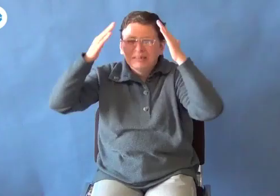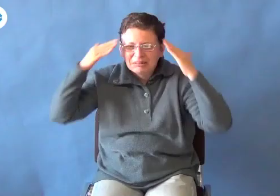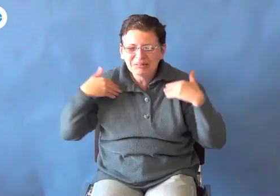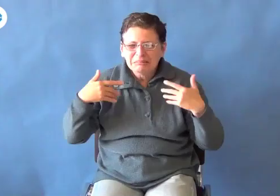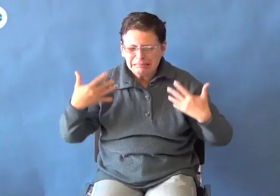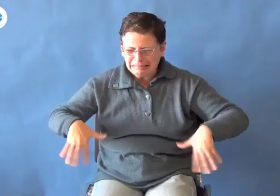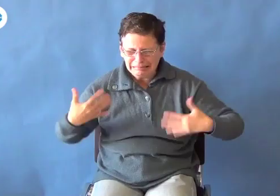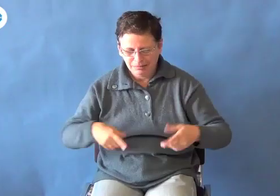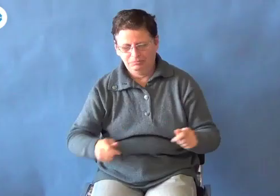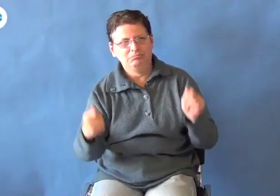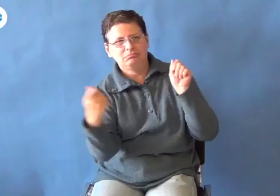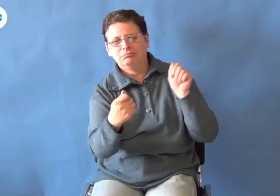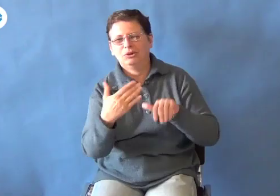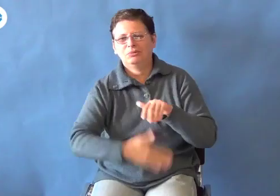Zakonnice się zdenerwowały i postawiły znak